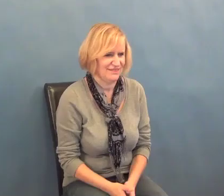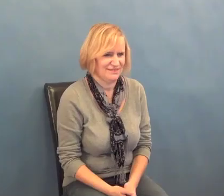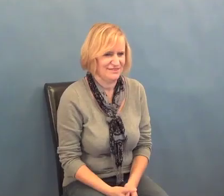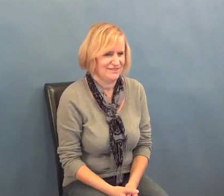Nie wolno.